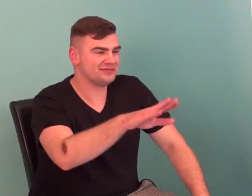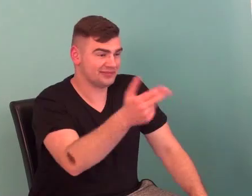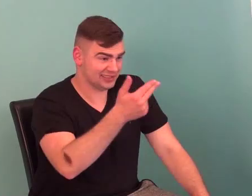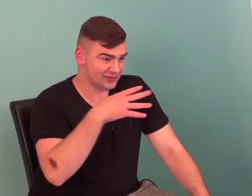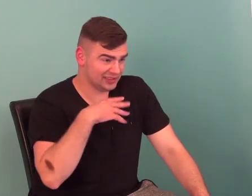W niedzielę wolne?